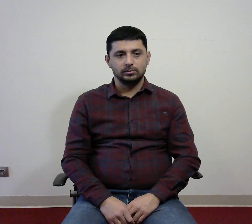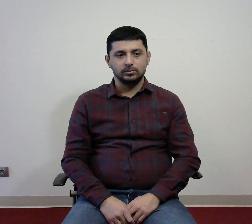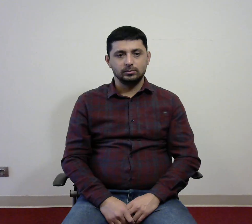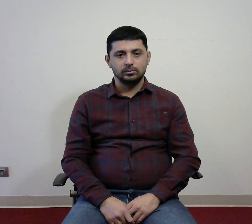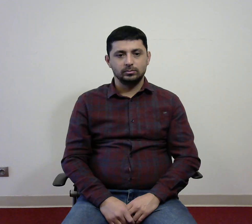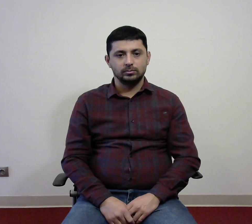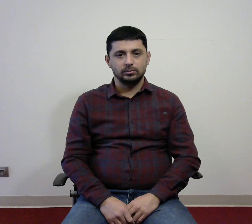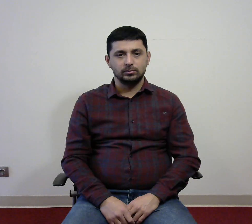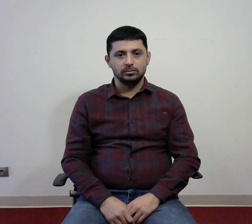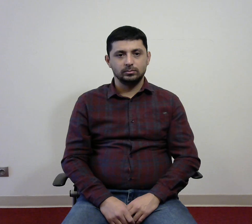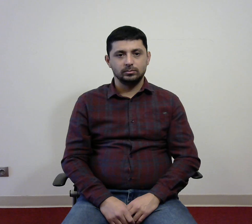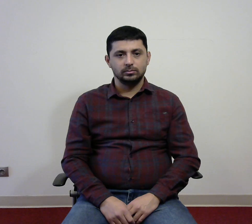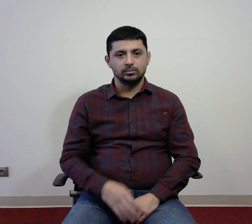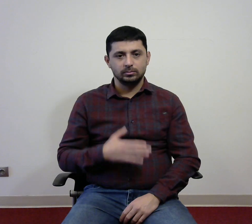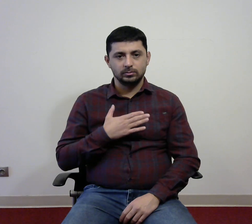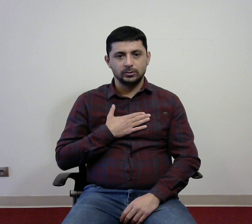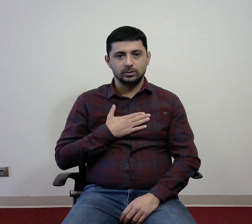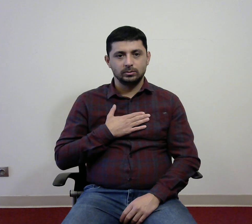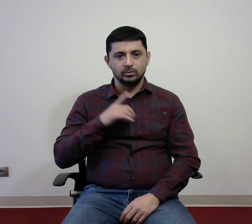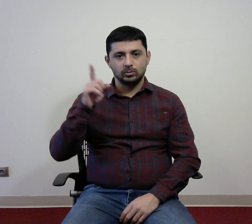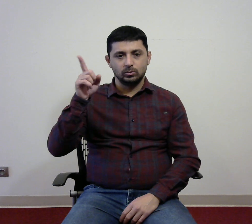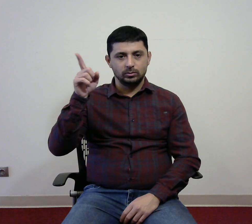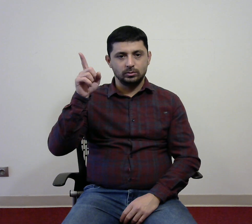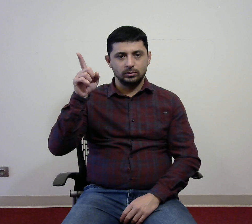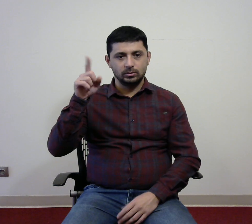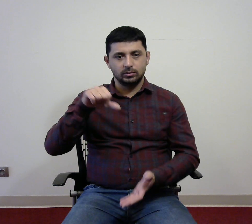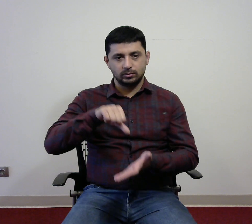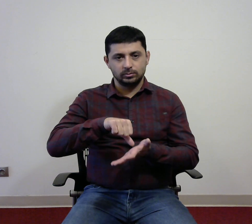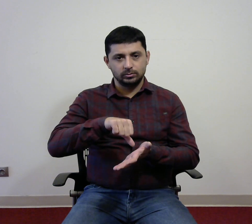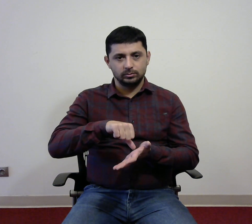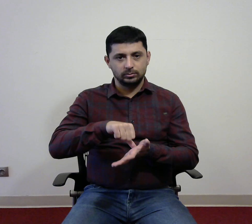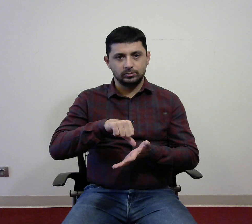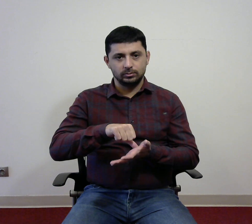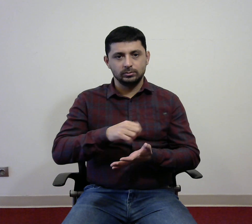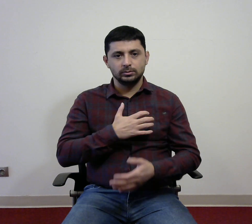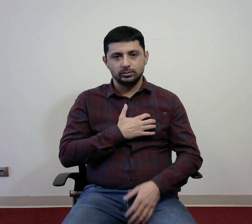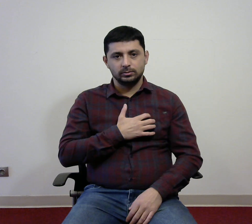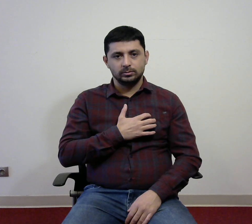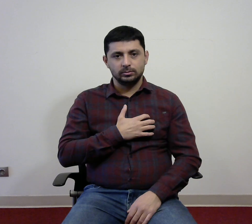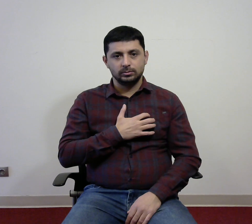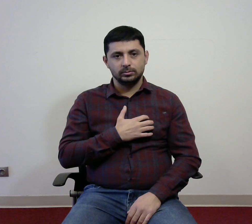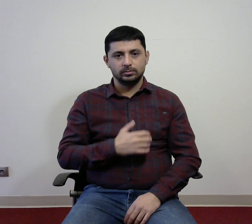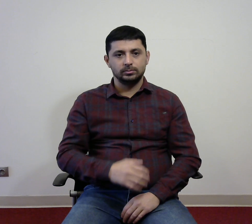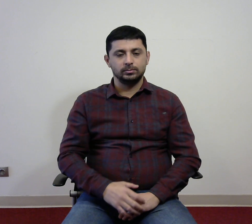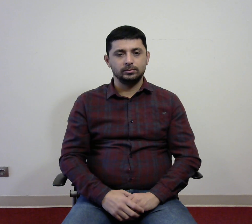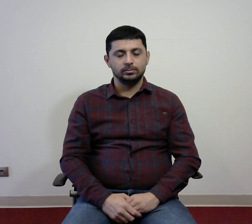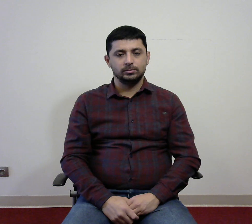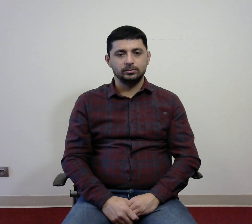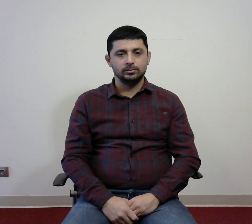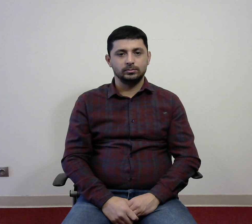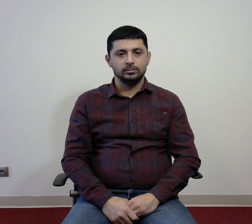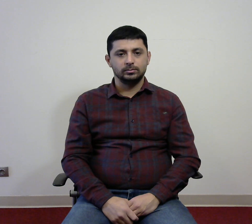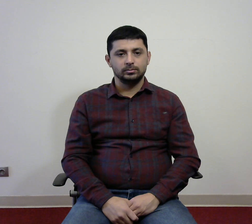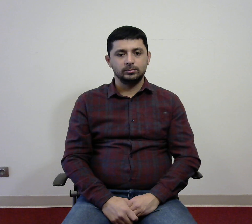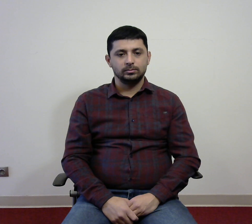Mən orda olmaq istəyərdim